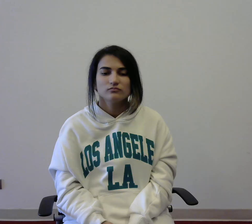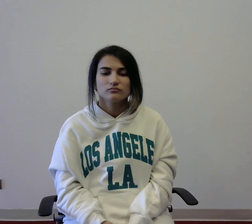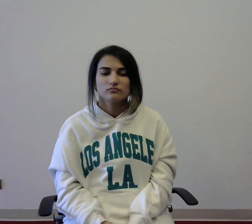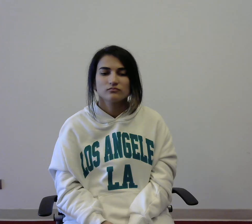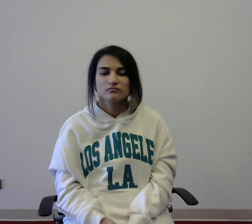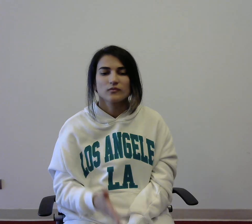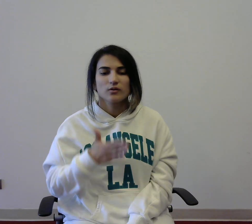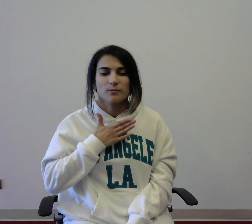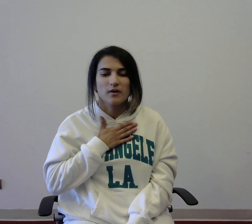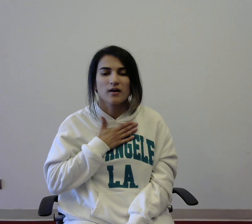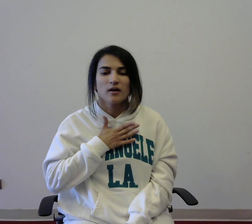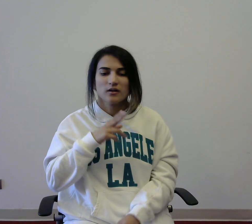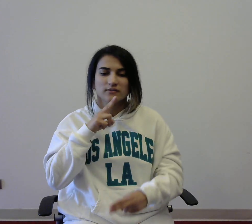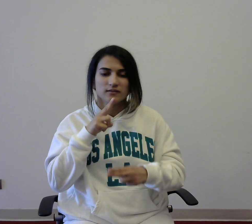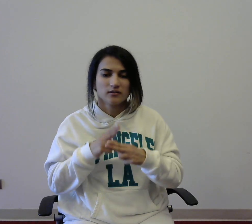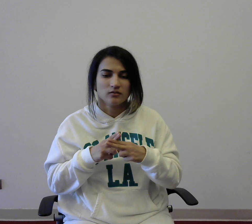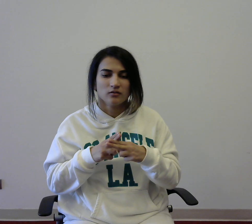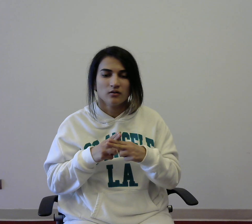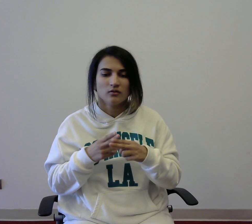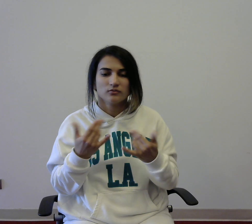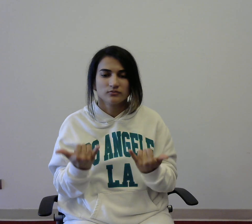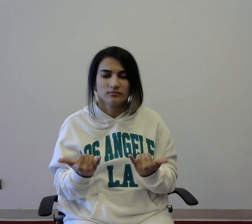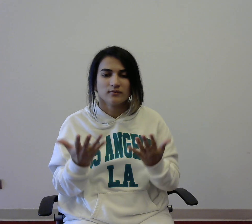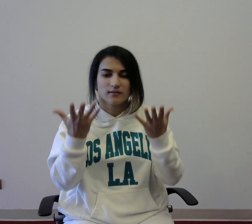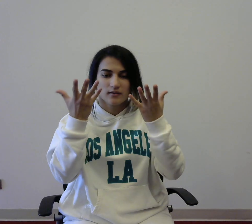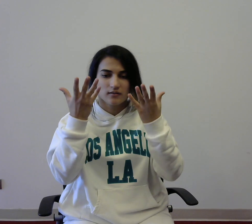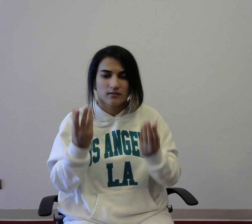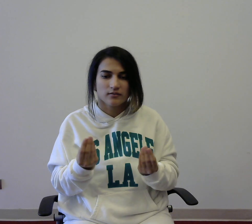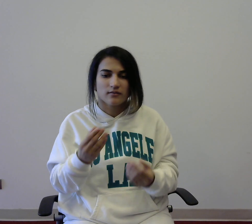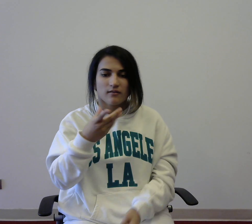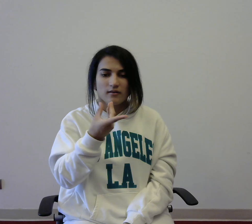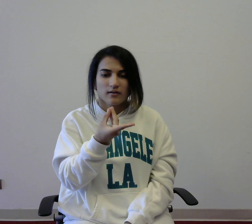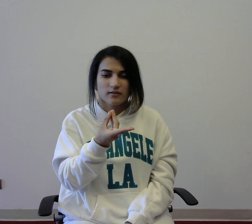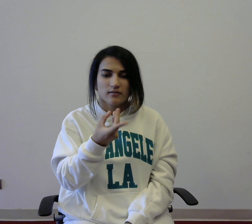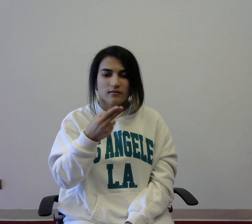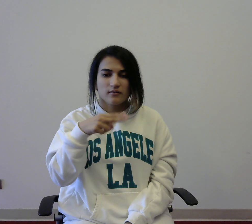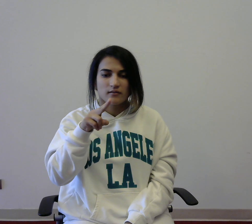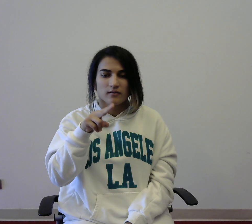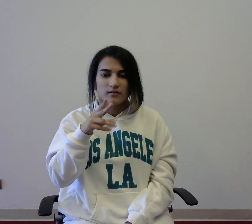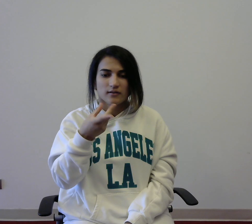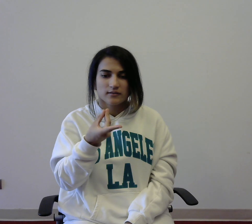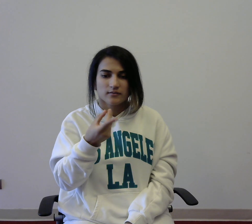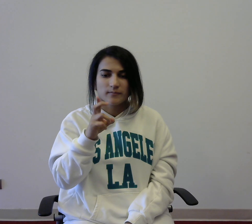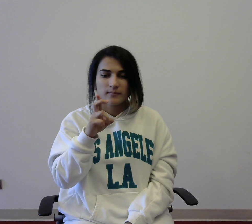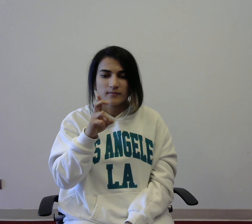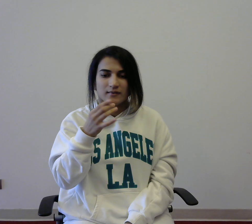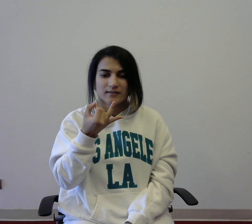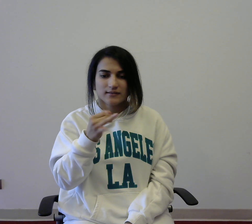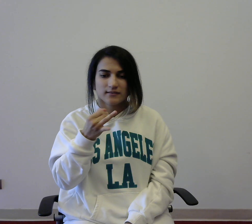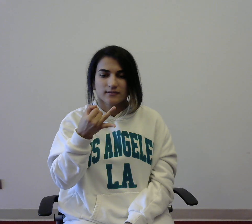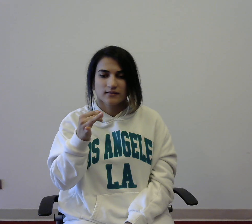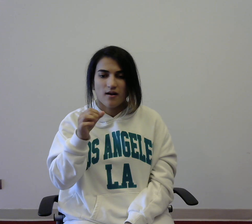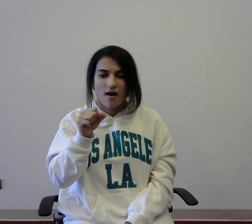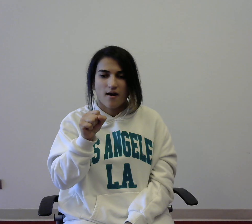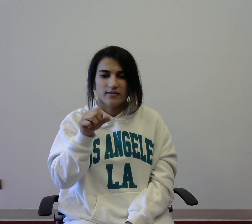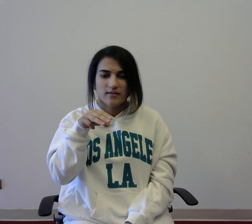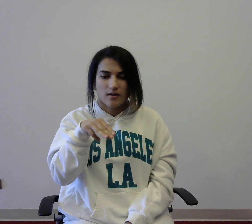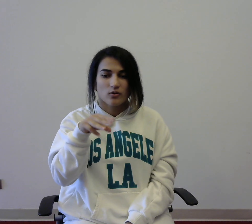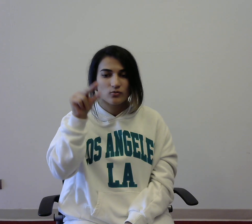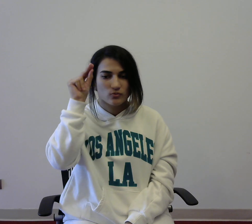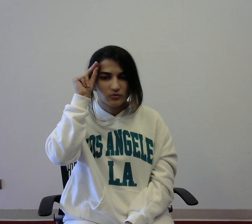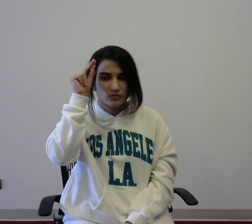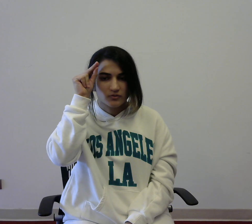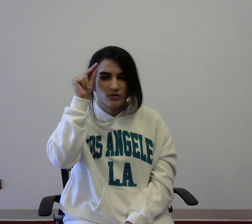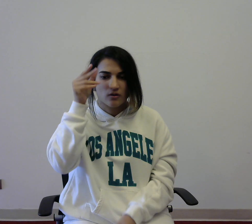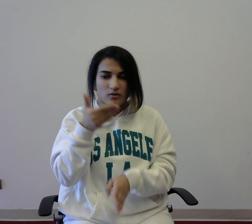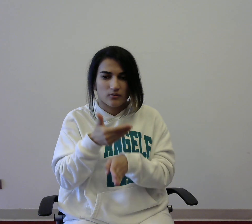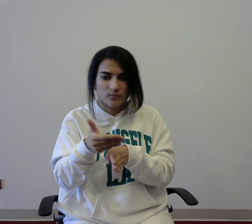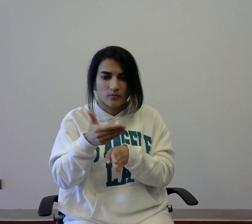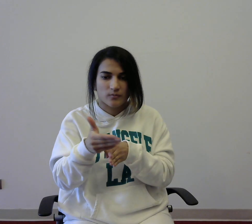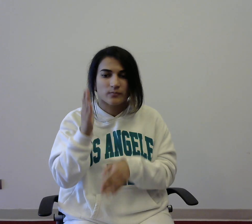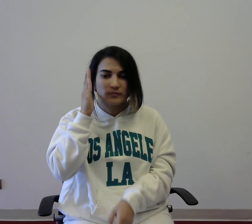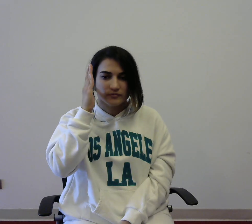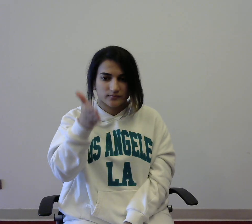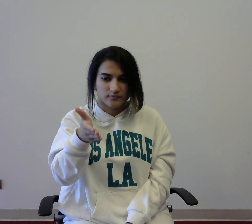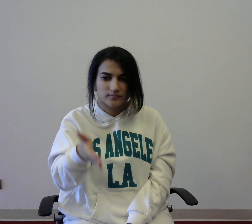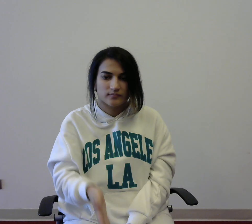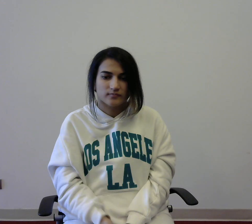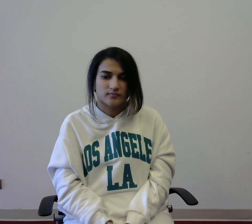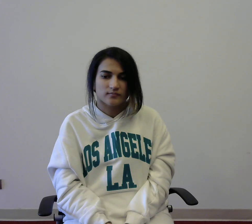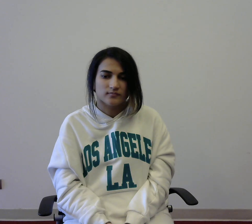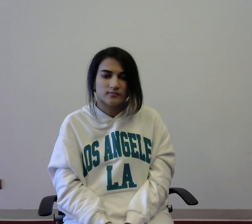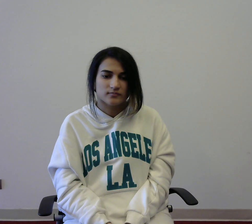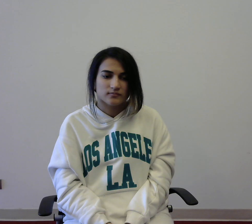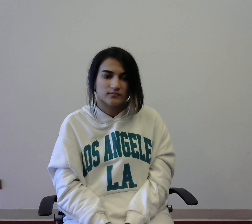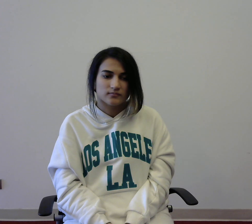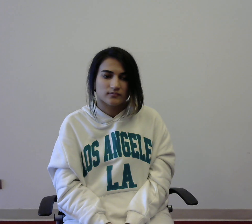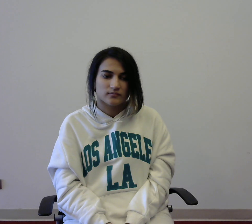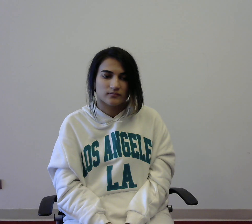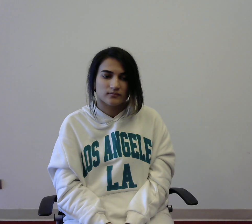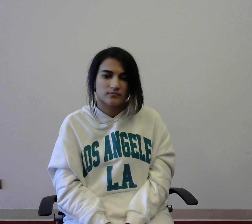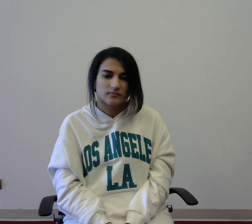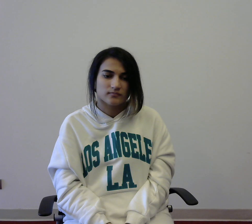Mənim bacım bu gün ədəbiyyat dərsinə gecikəcək